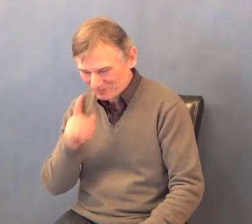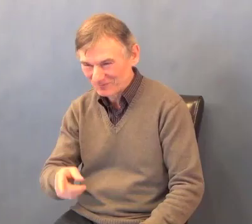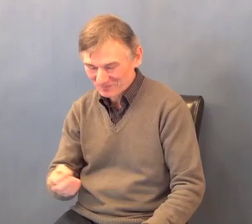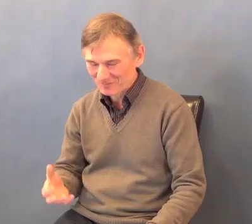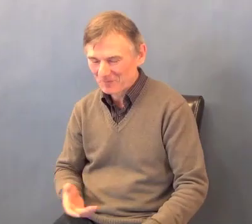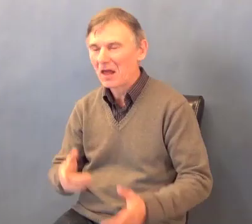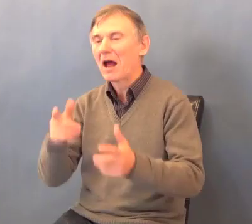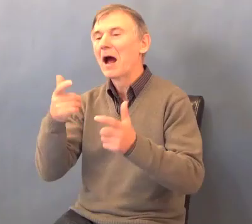Prawda, tak.